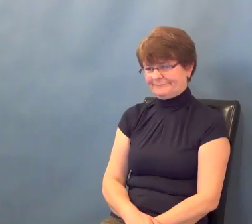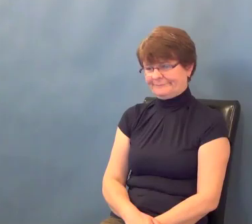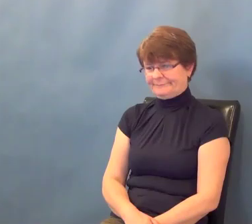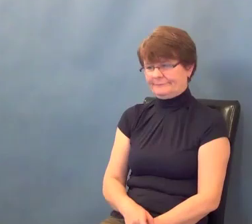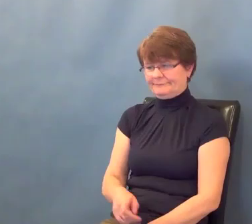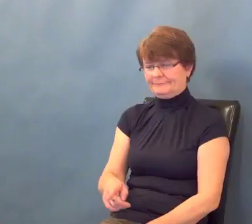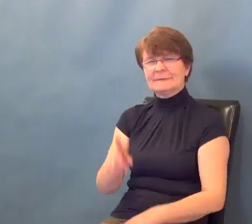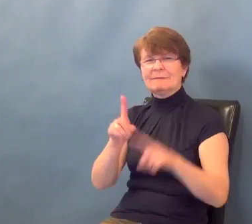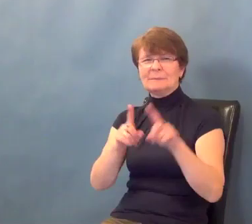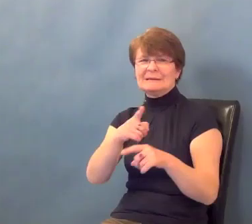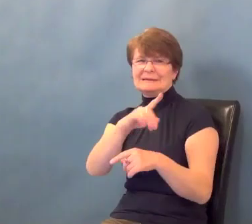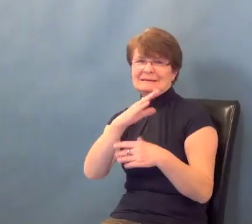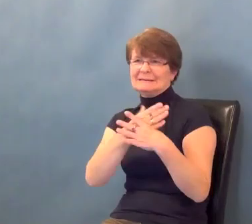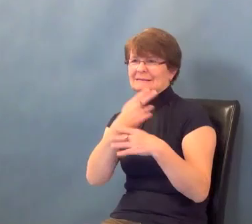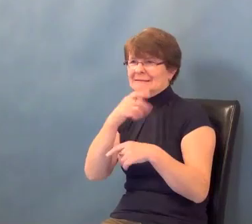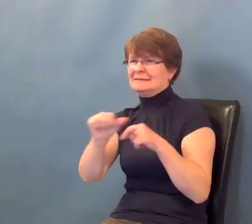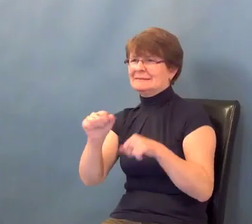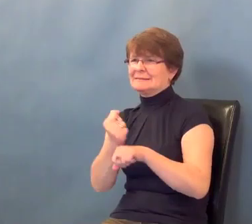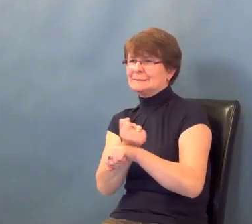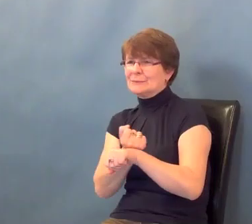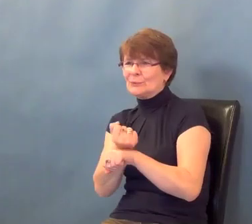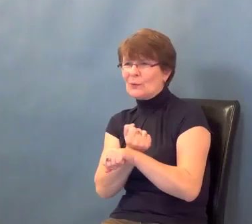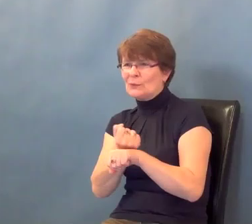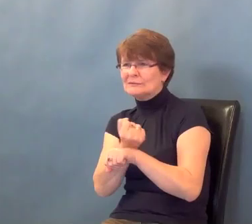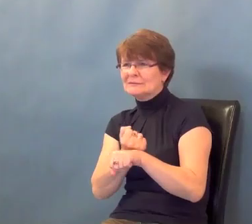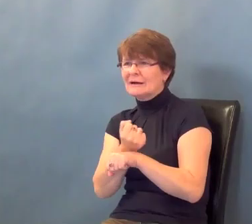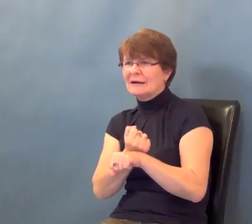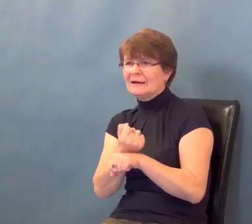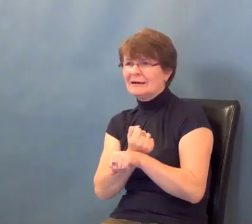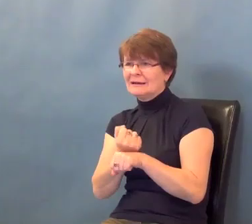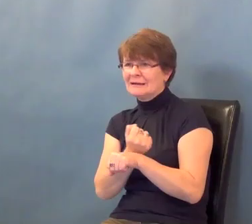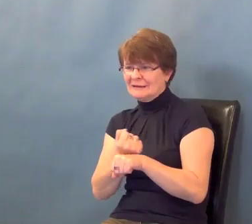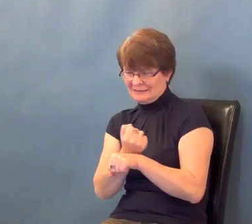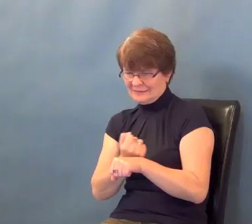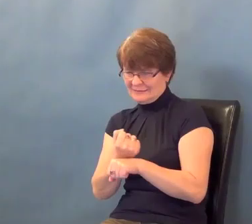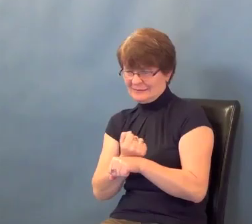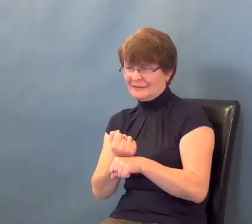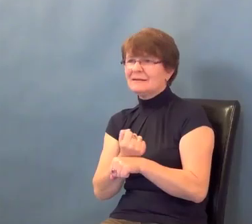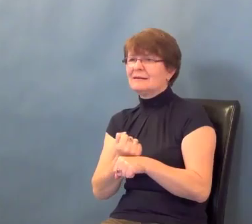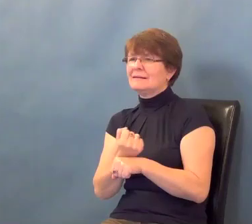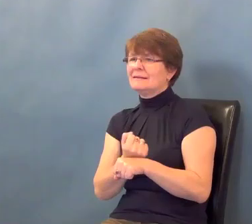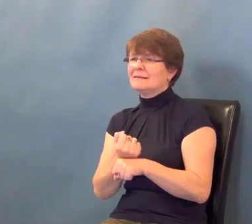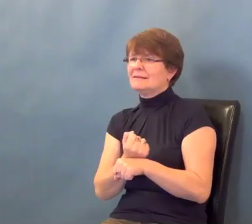W fabryce, w firmie jest trucizna.